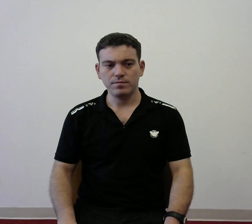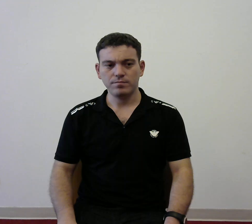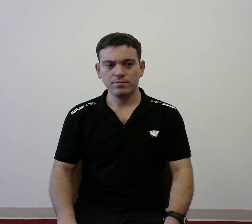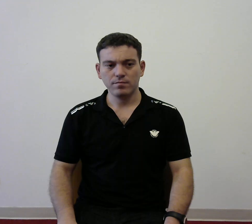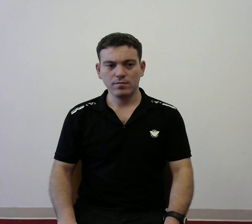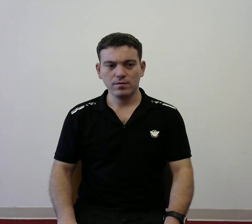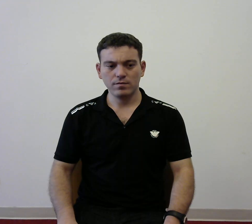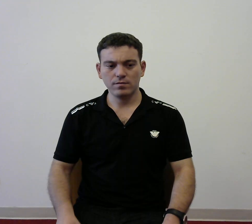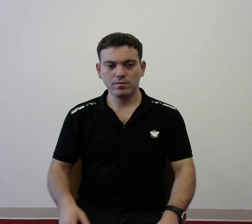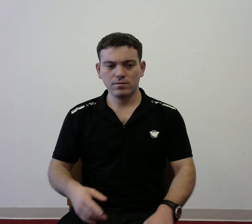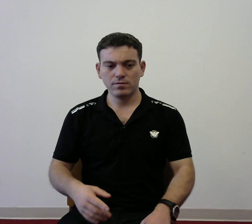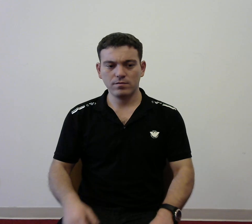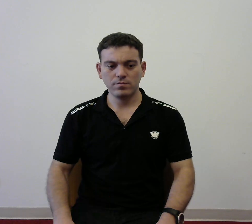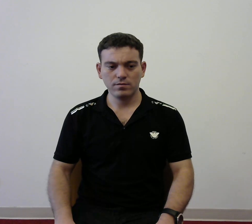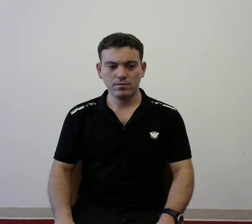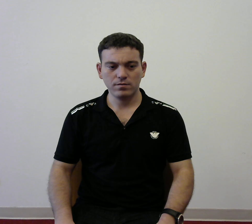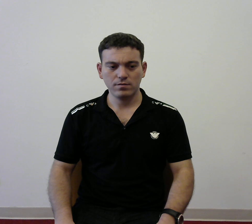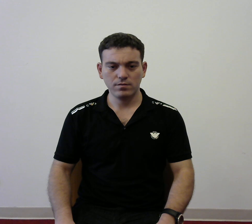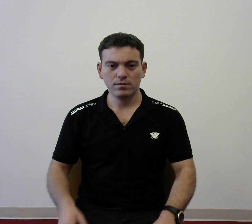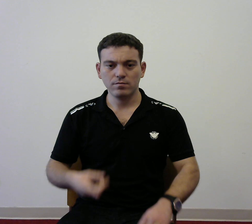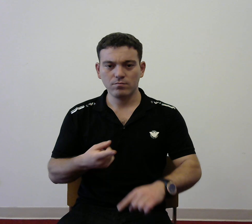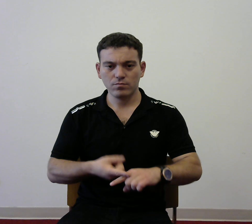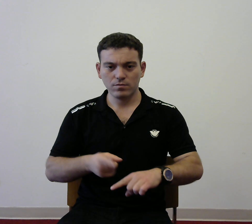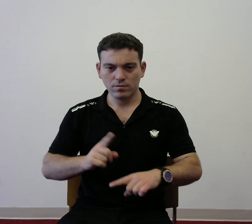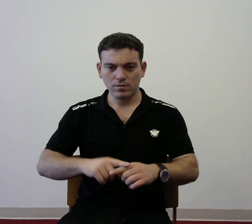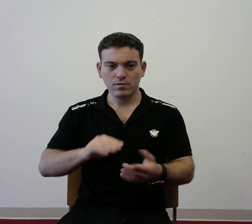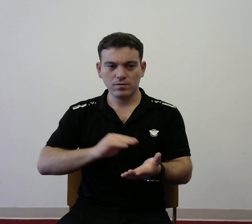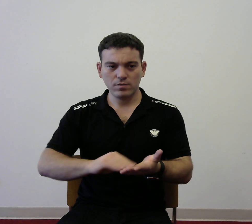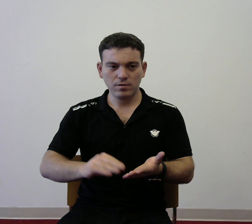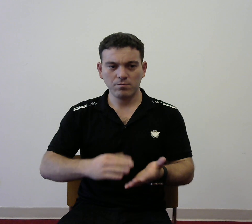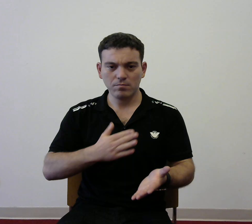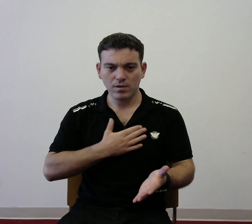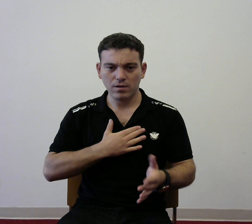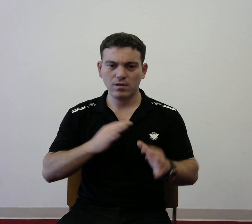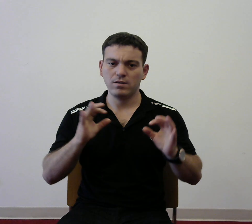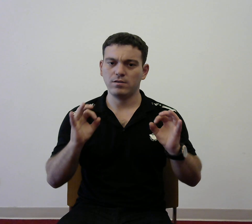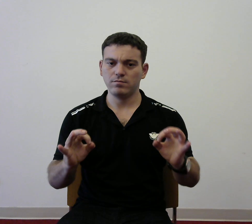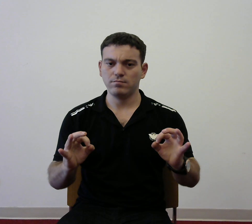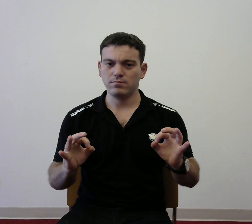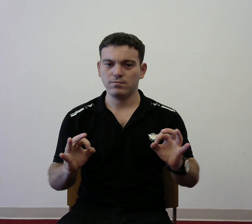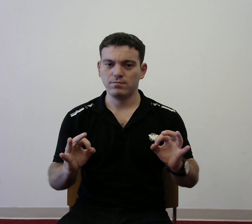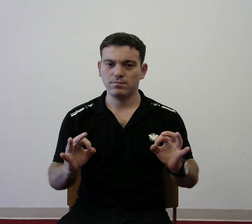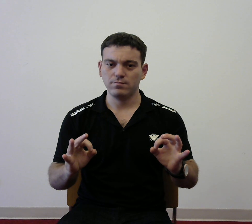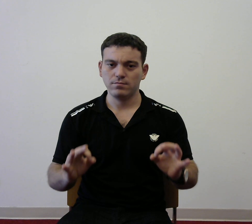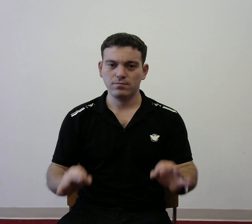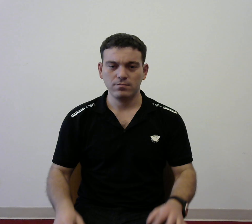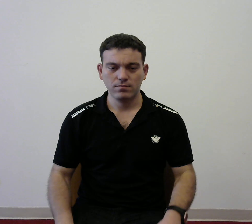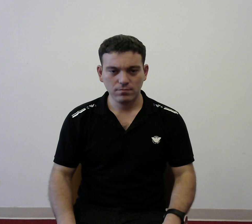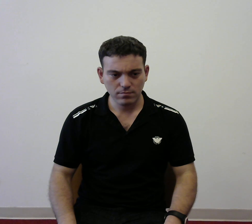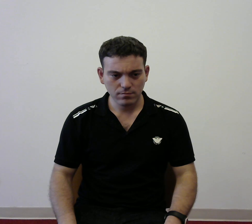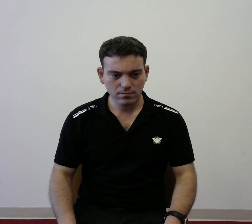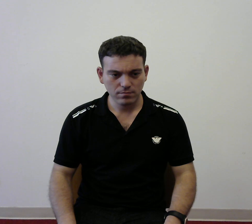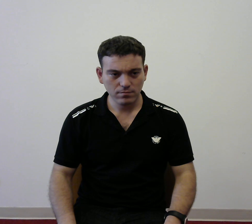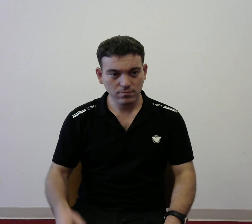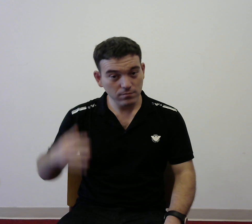Bu yazılar mənə aiddir